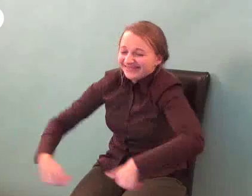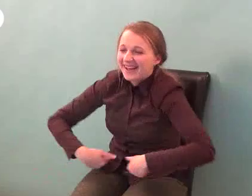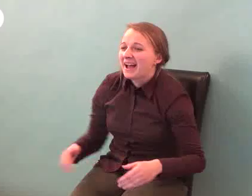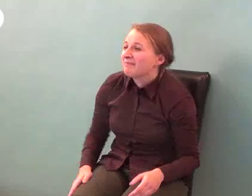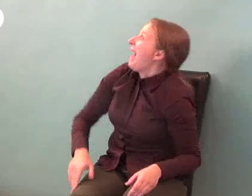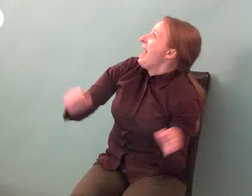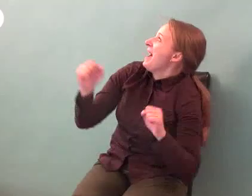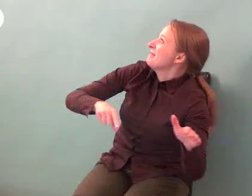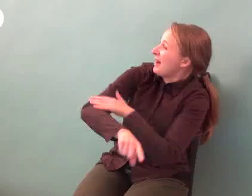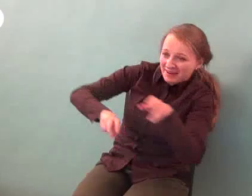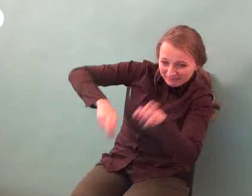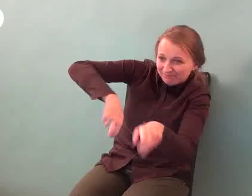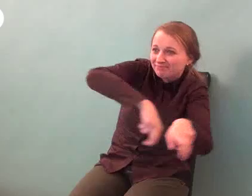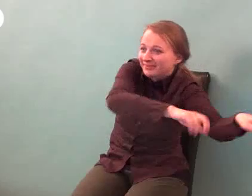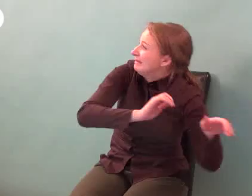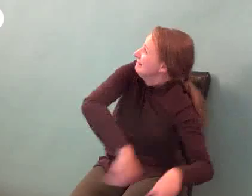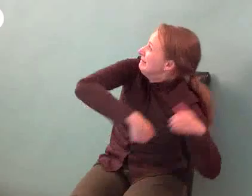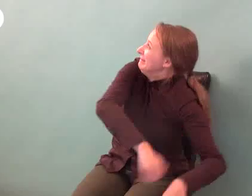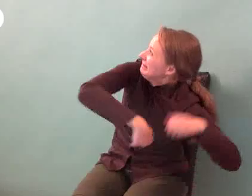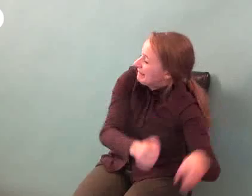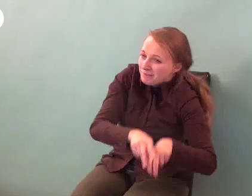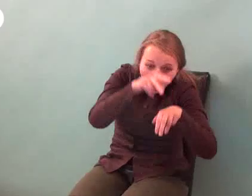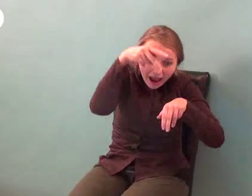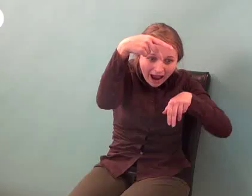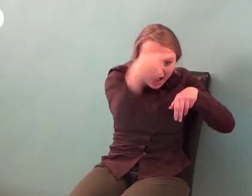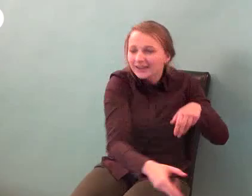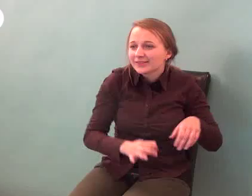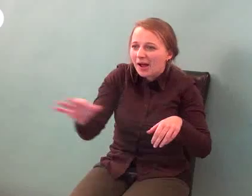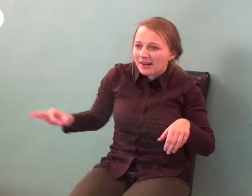Pies boi się jelenia, biegnie szybko, patrząc w tył i nagle wpada w dół do jeziora.